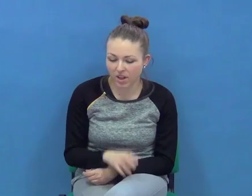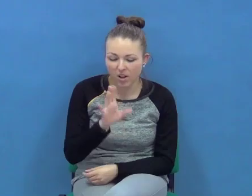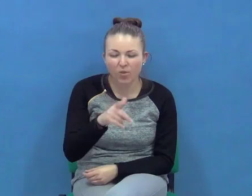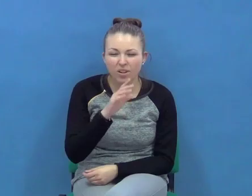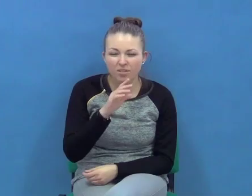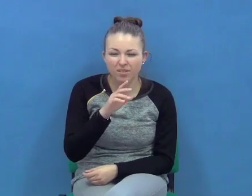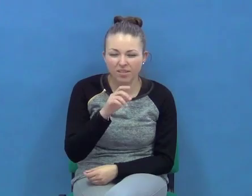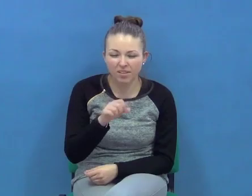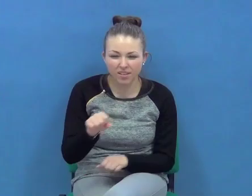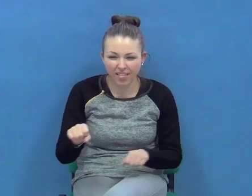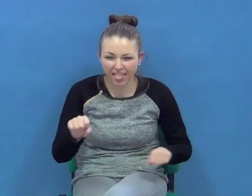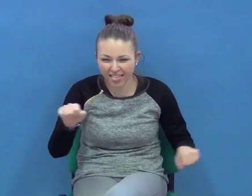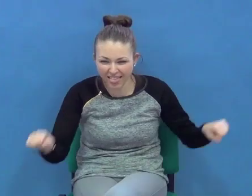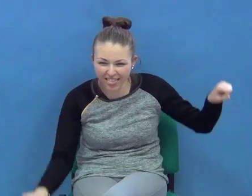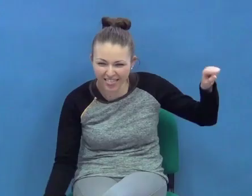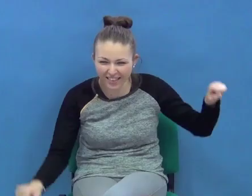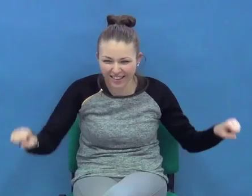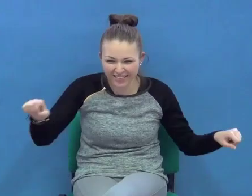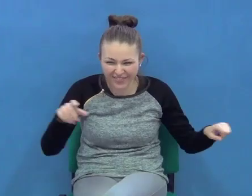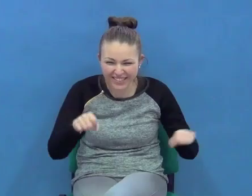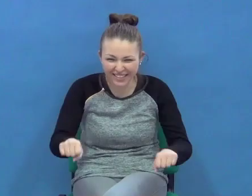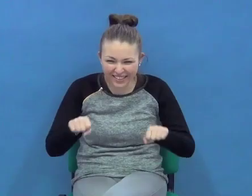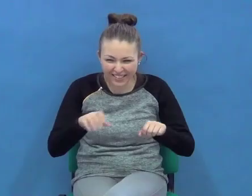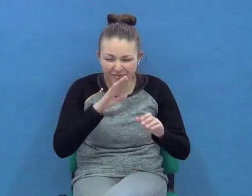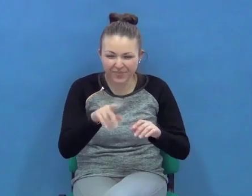W skrócie drezyna.